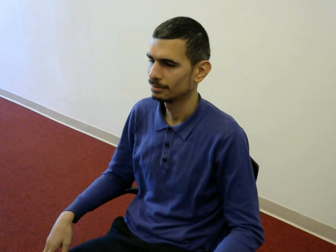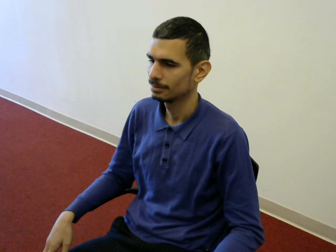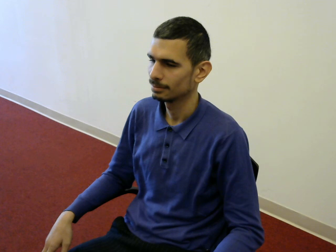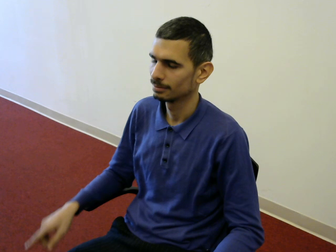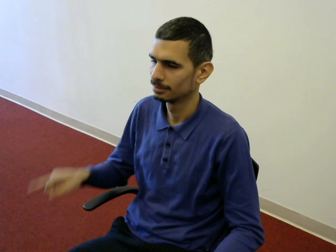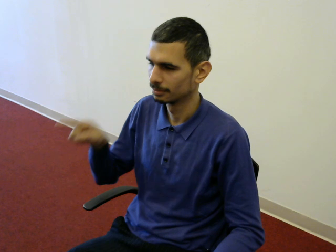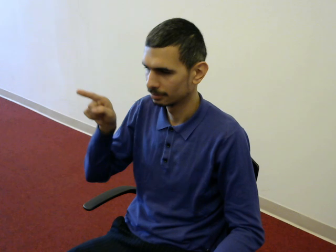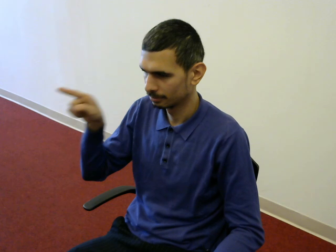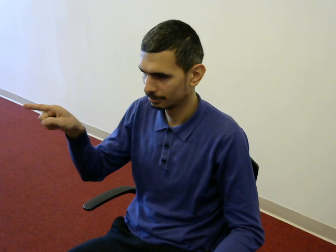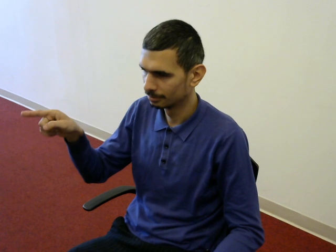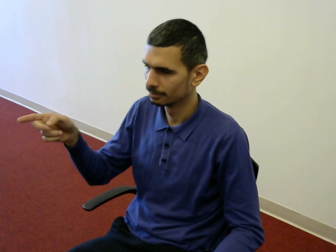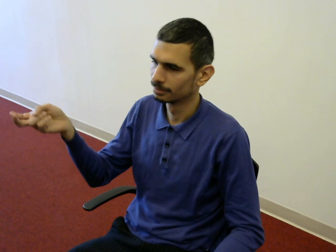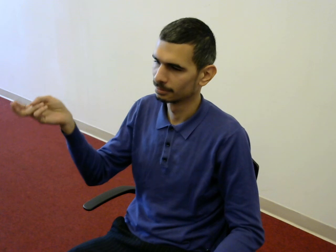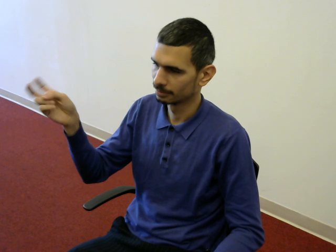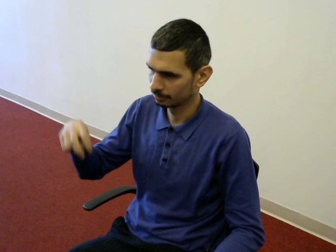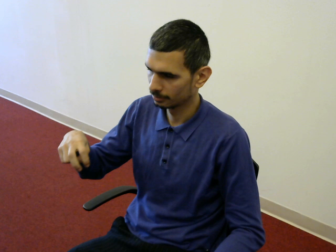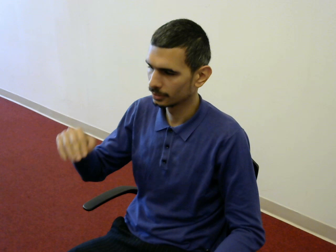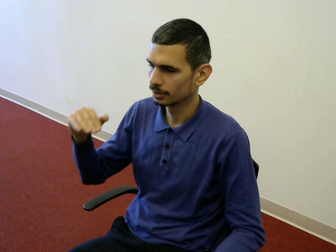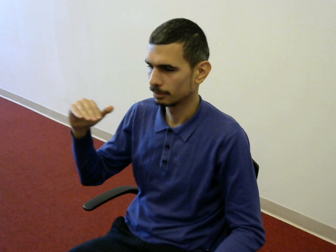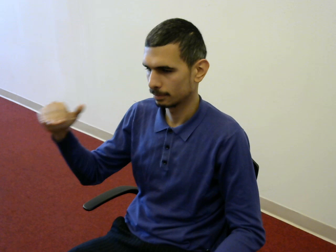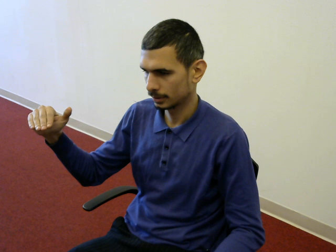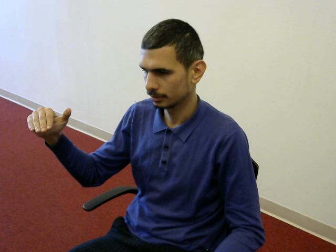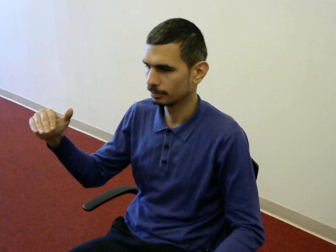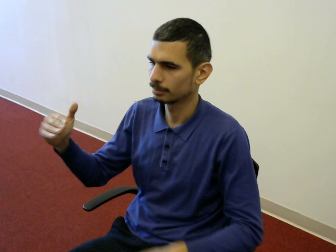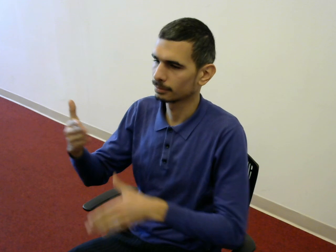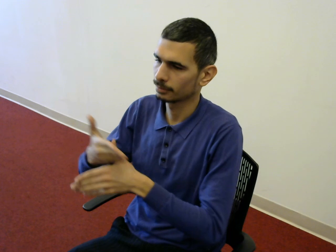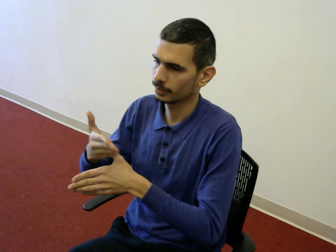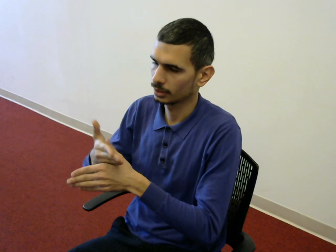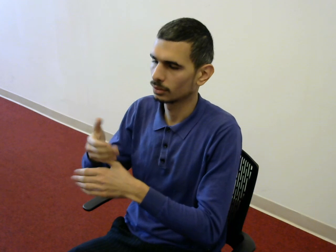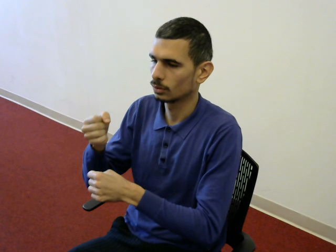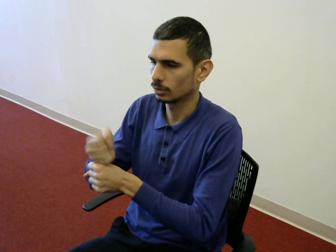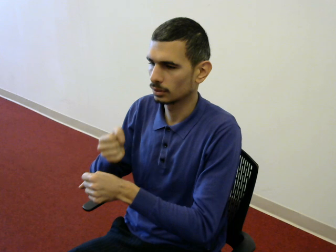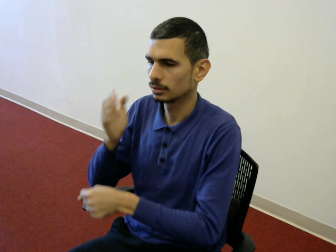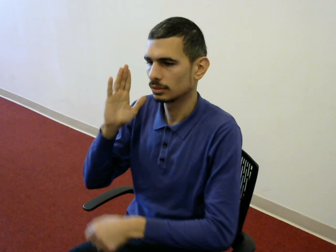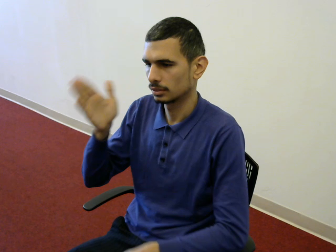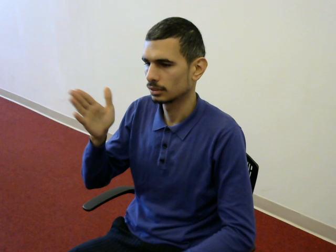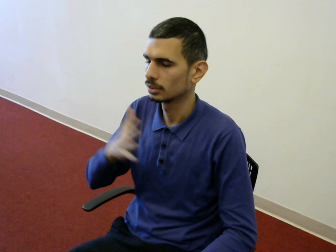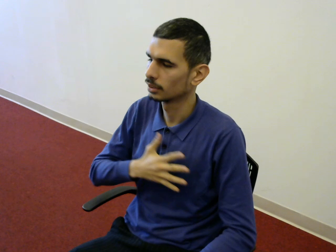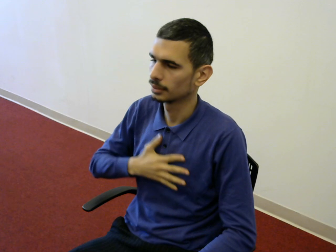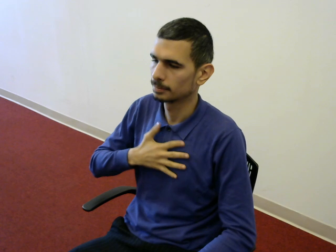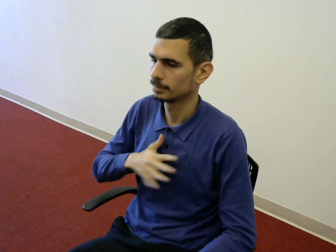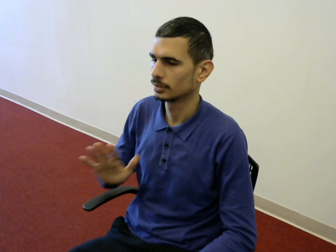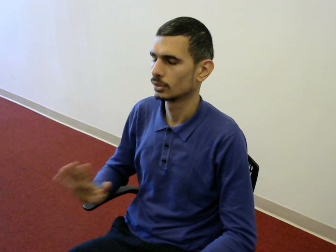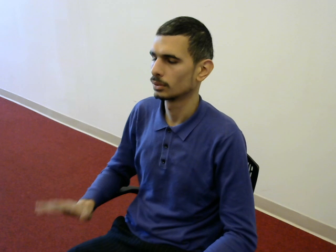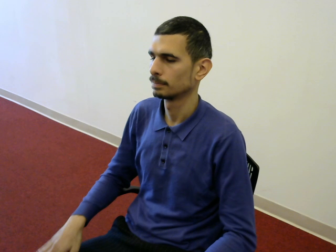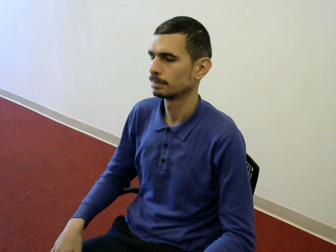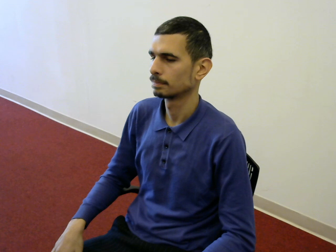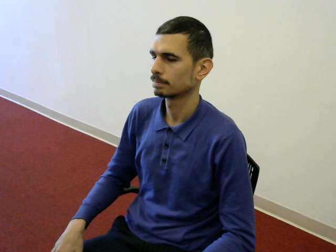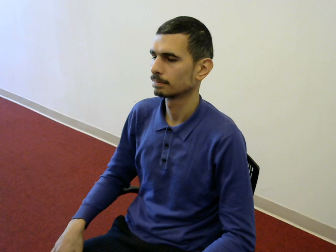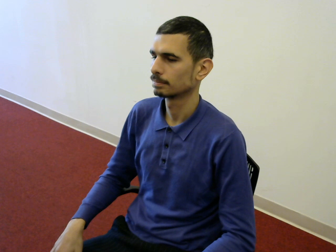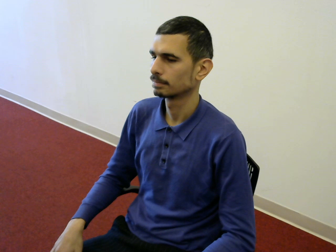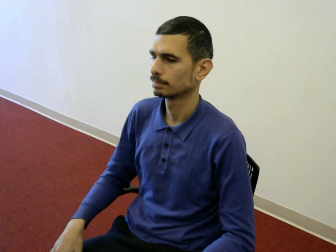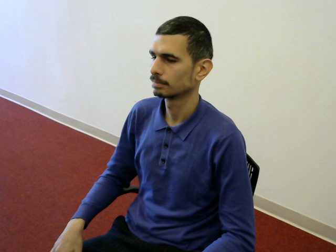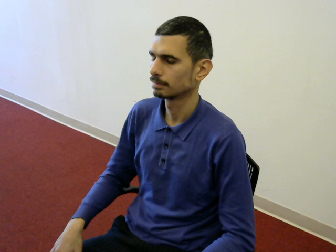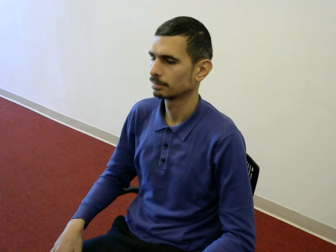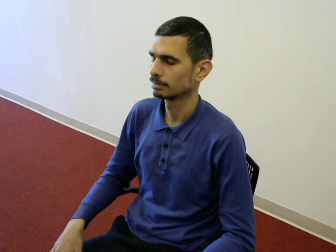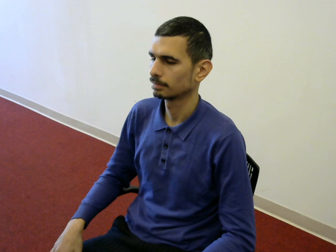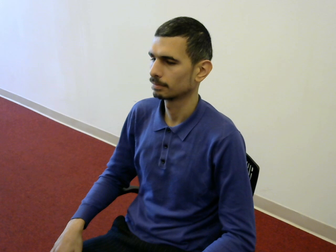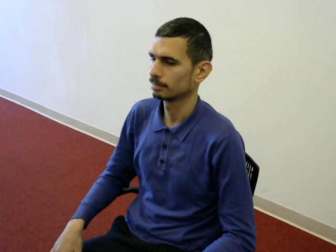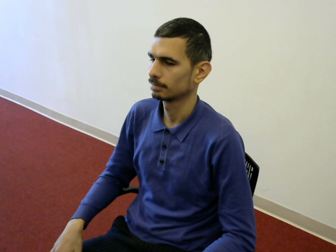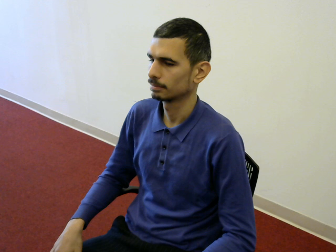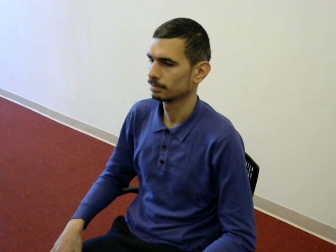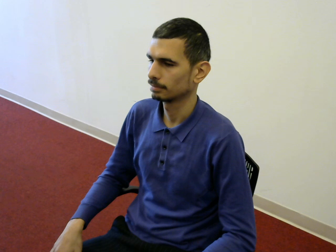O gəlib sizə kömək edəcək, narahat olmayın